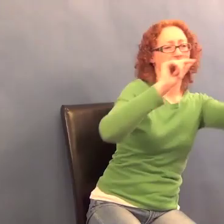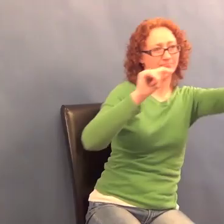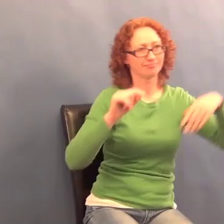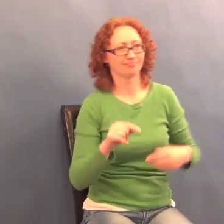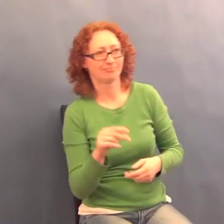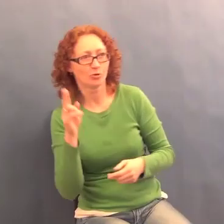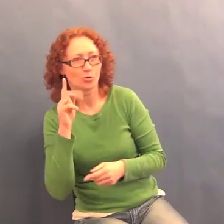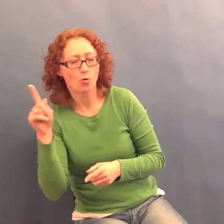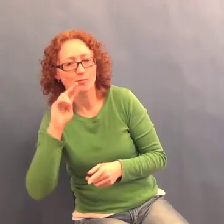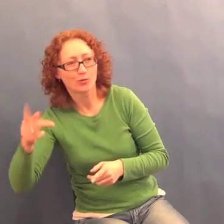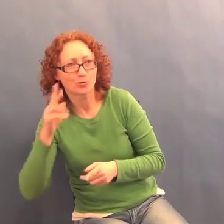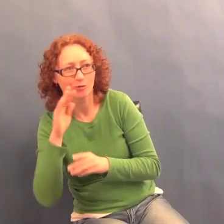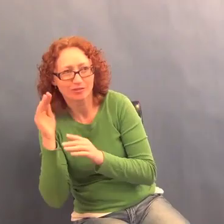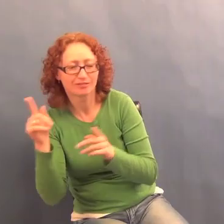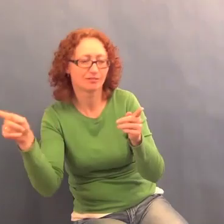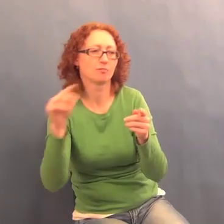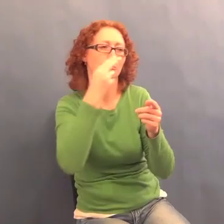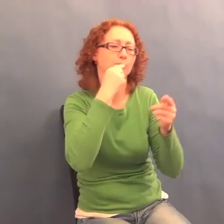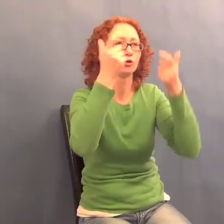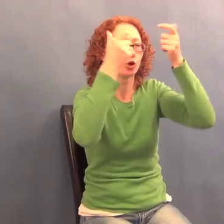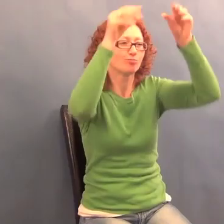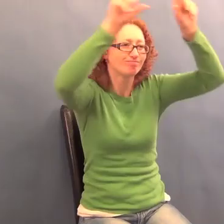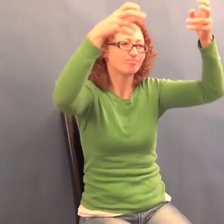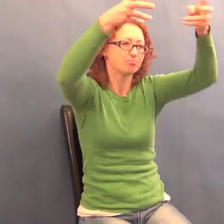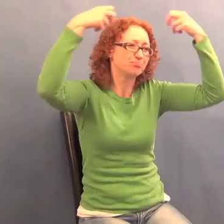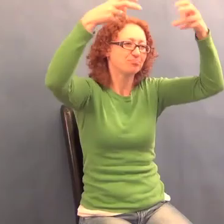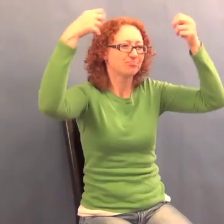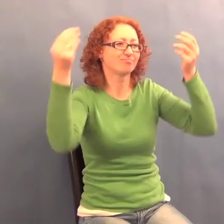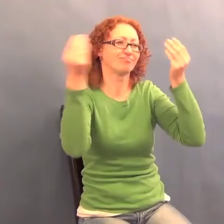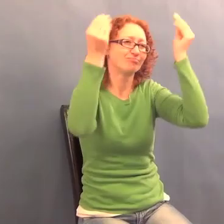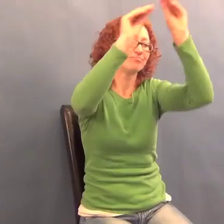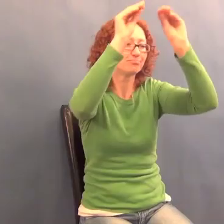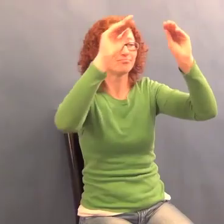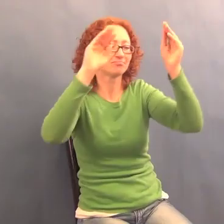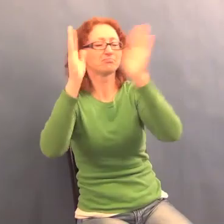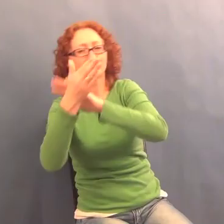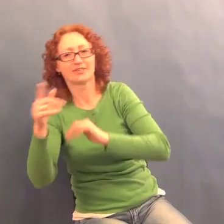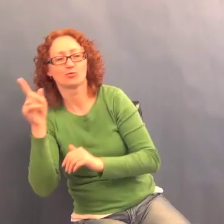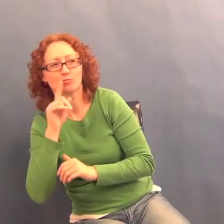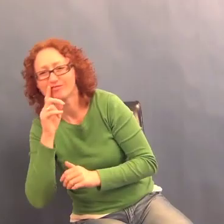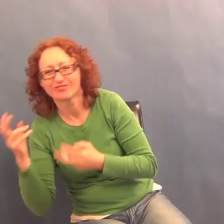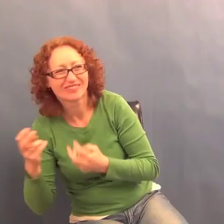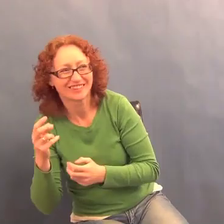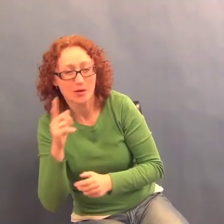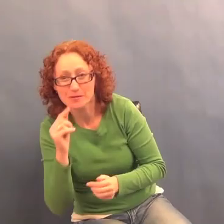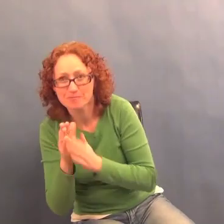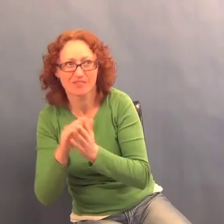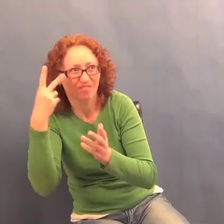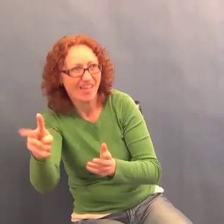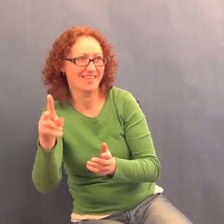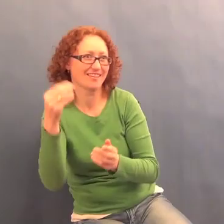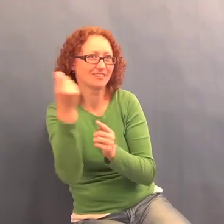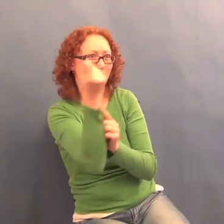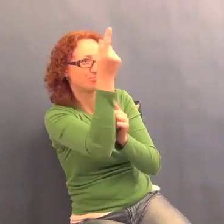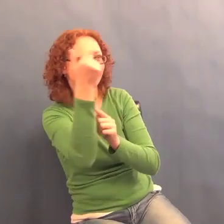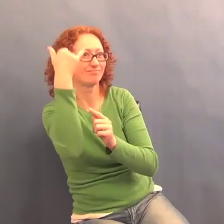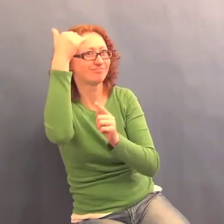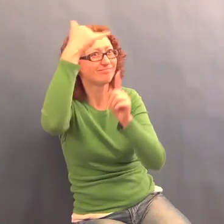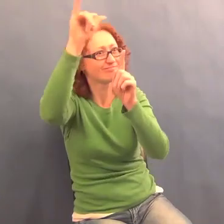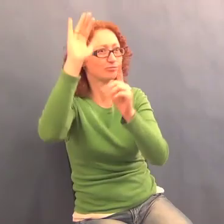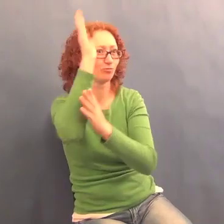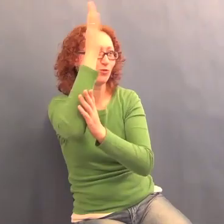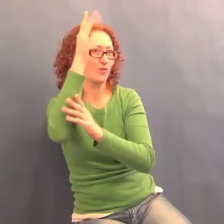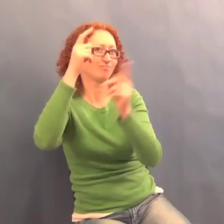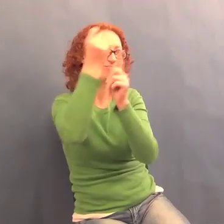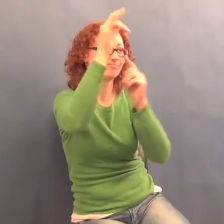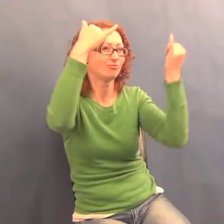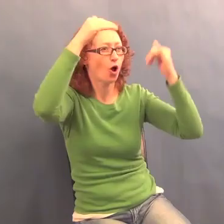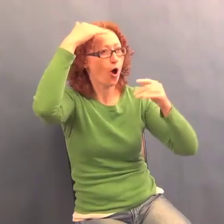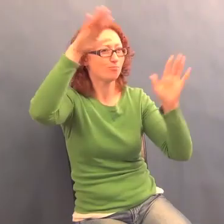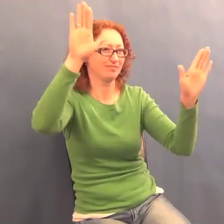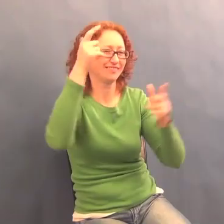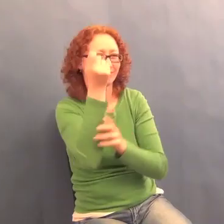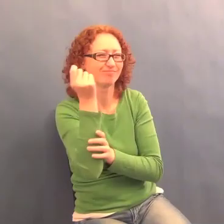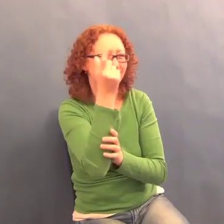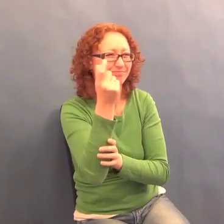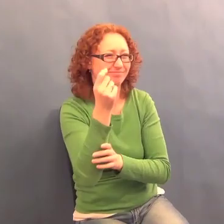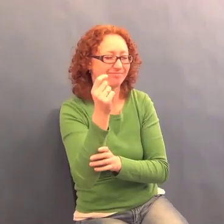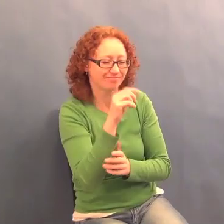Mały chłopak, co się ukrywa, widzi jak Charlie Chaplin wyjmuje i montuje okno. Będzie chciał znowu rzucić kamieniem w szybę, u kogoś innego.